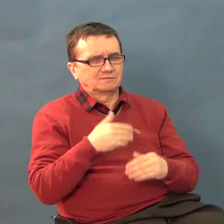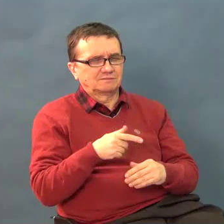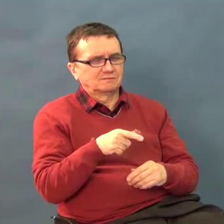Następny.